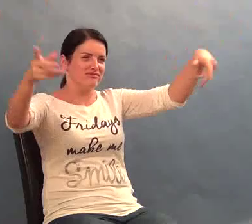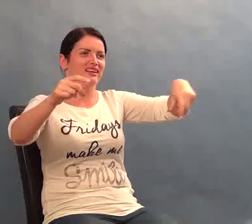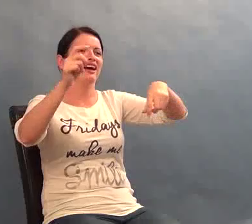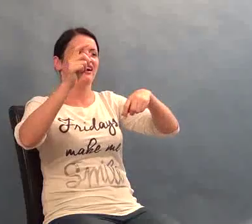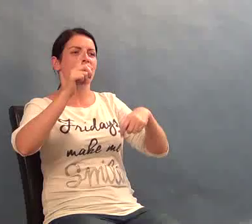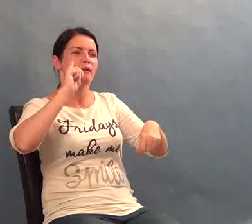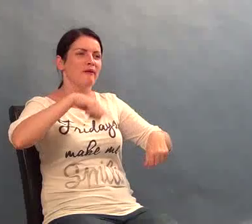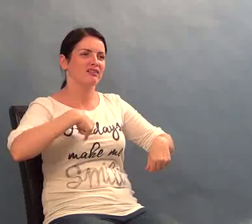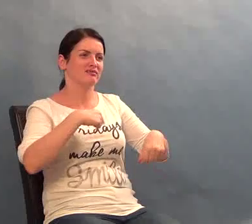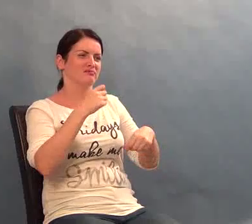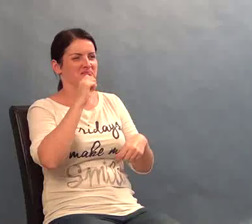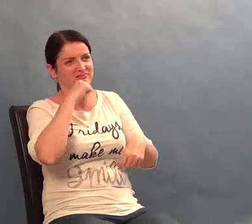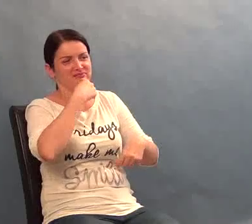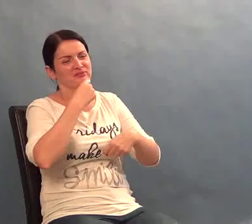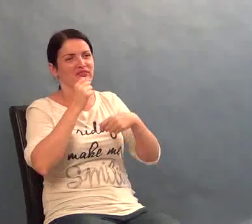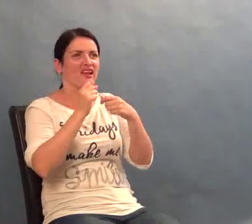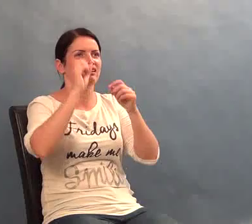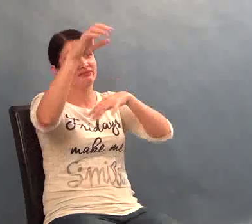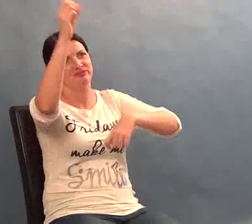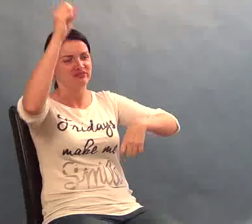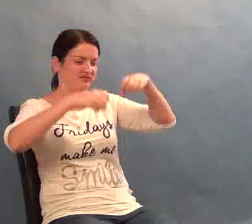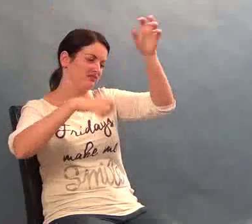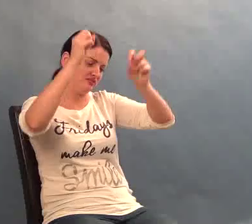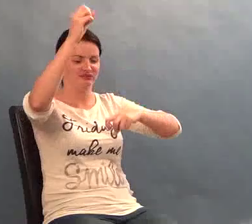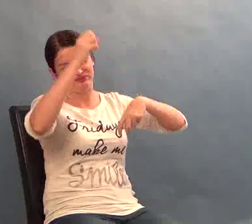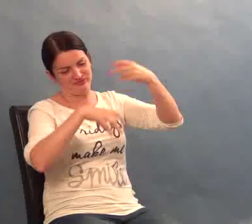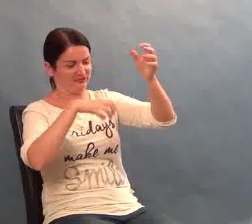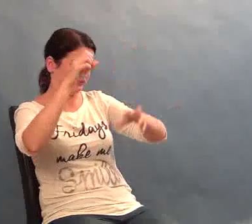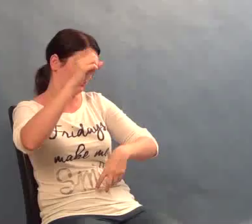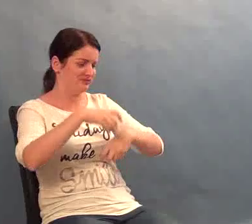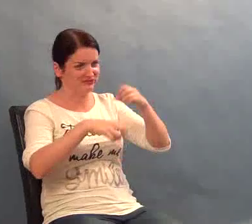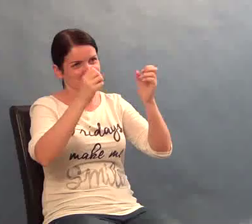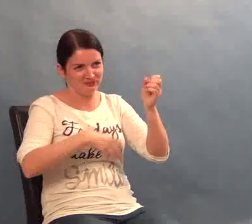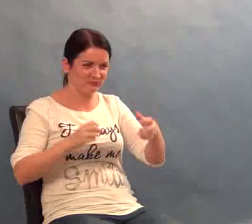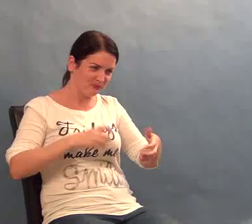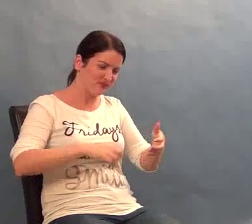Starszy pan zbiera gruszki do fartucha.